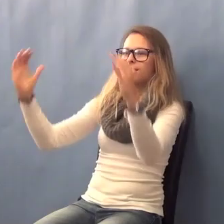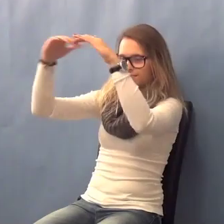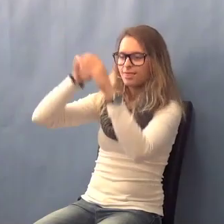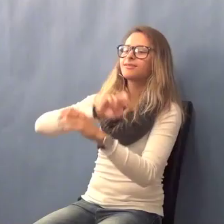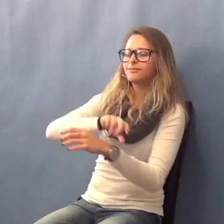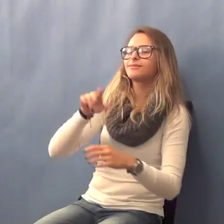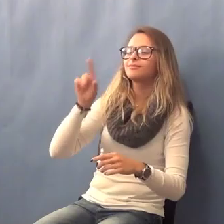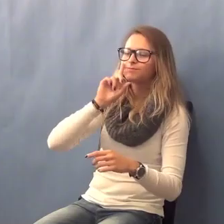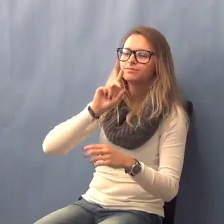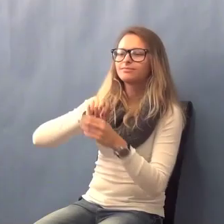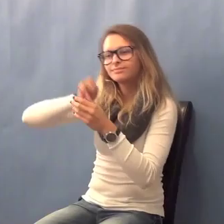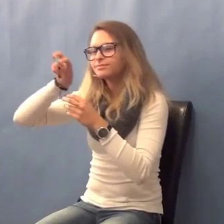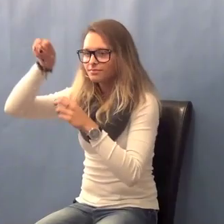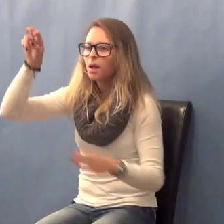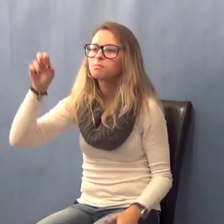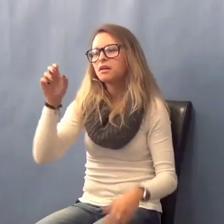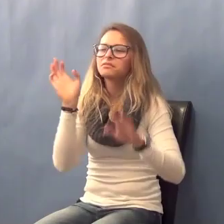Chłopiec zaczął się wspinać, pies został.